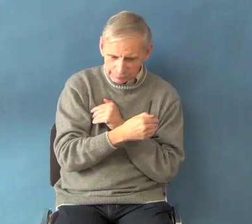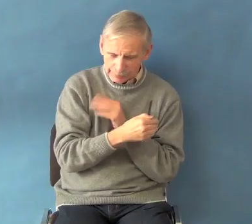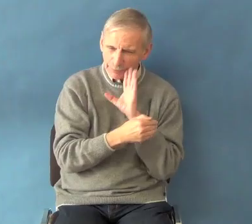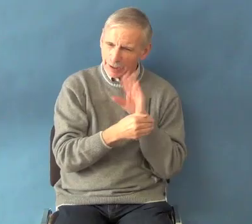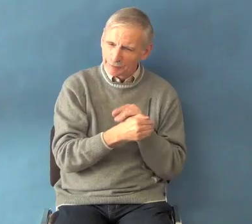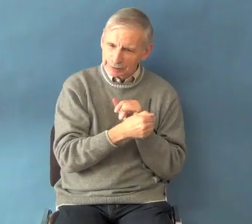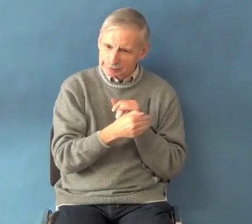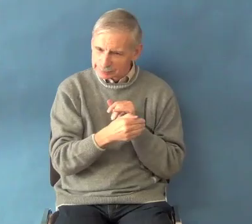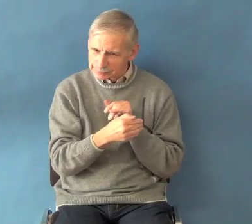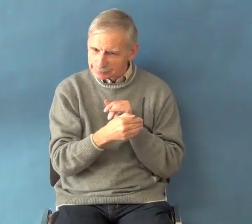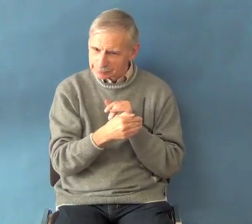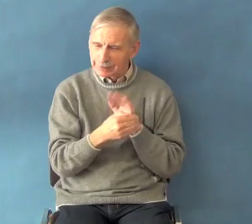Cofa się